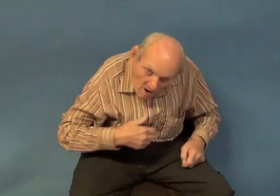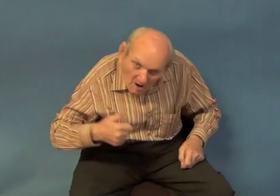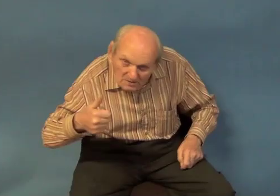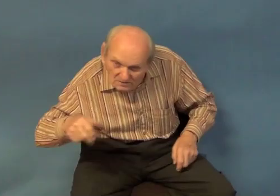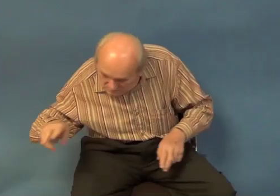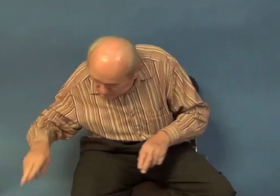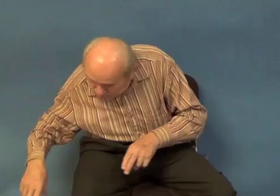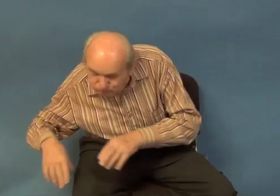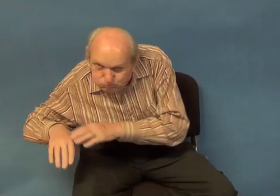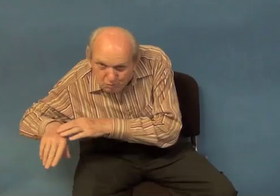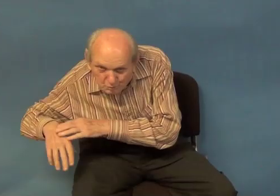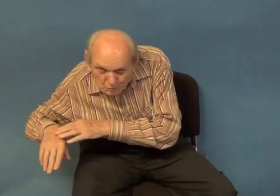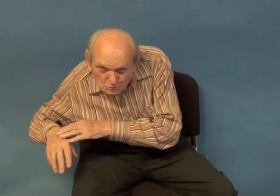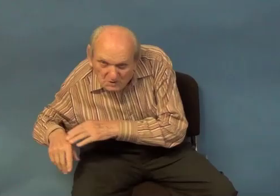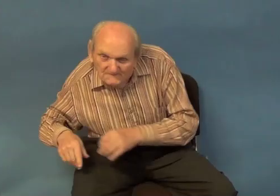Jeden stał pusty.